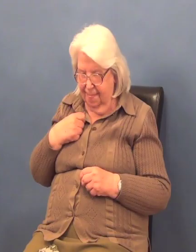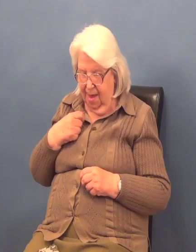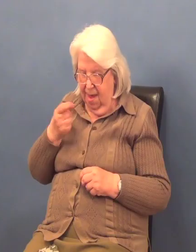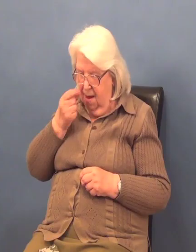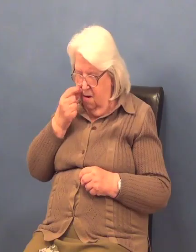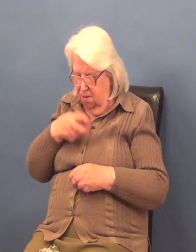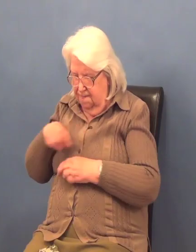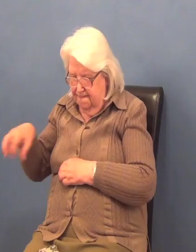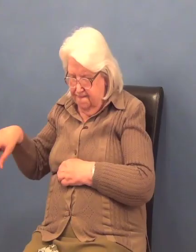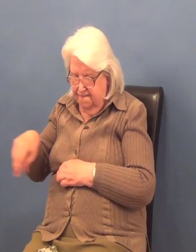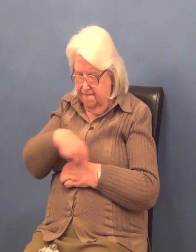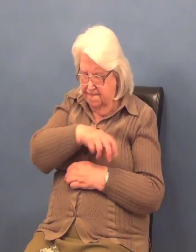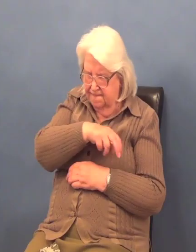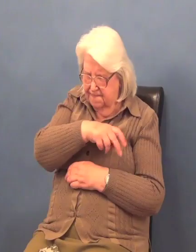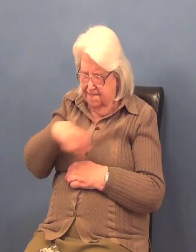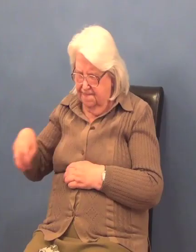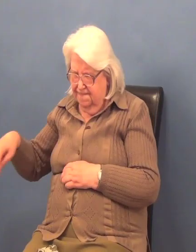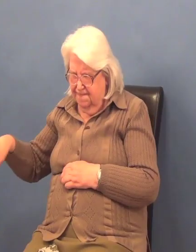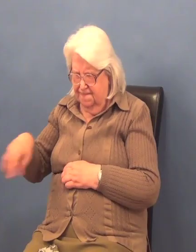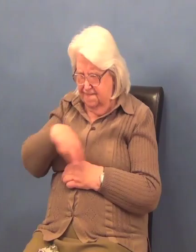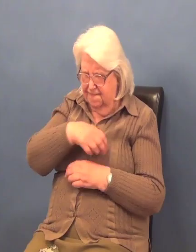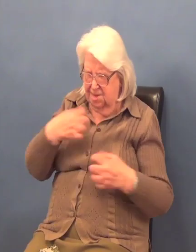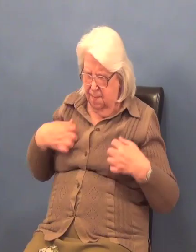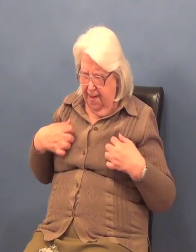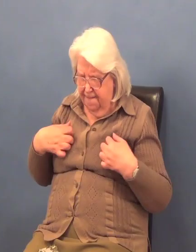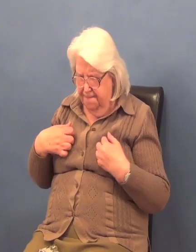Kot idzie, idzie i jest zły.